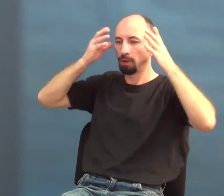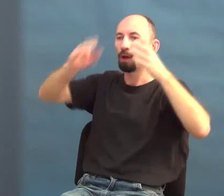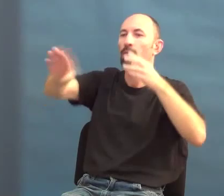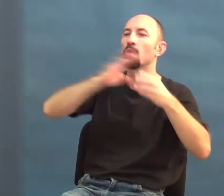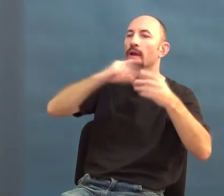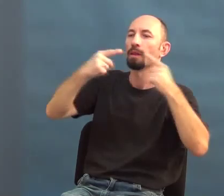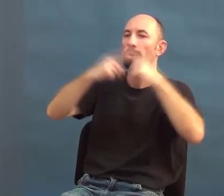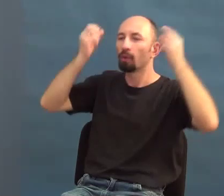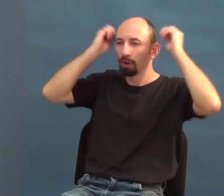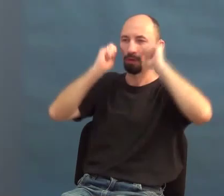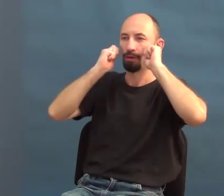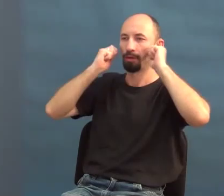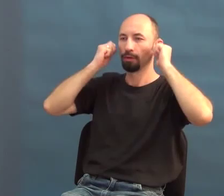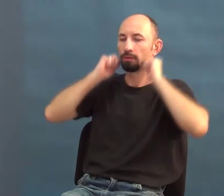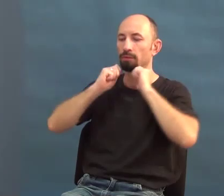Podobnie jakby jej to nie pasowało.